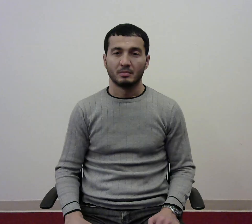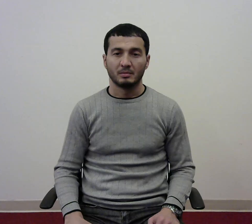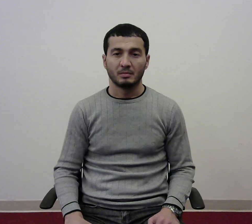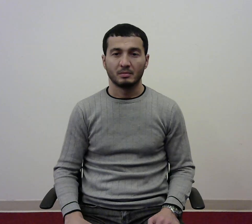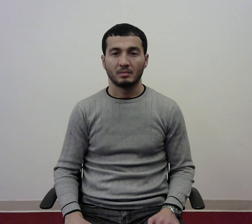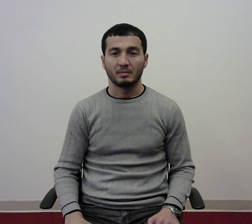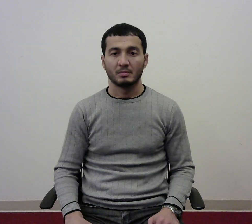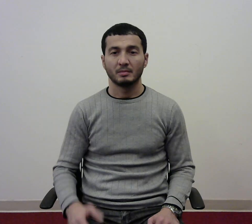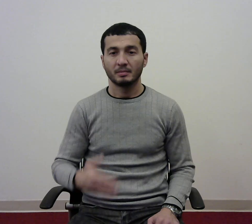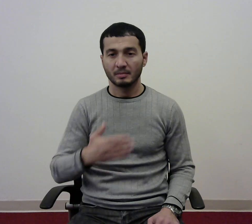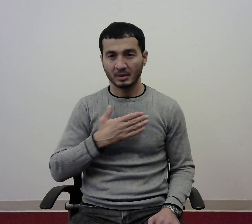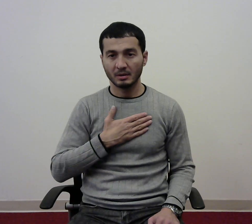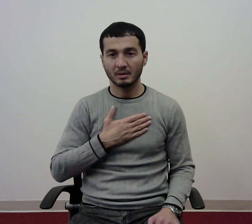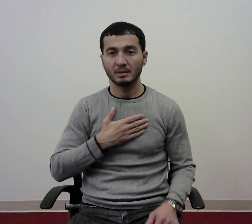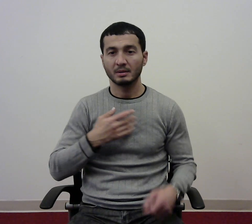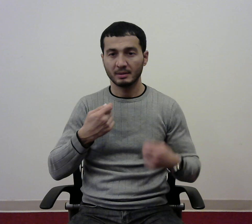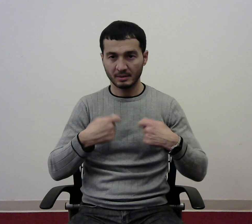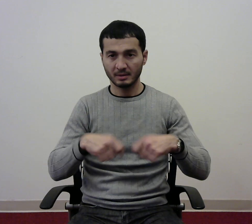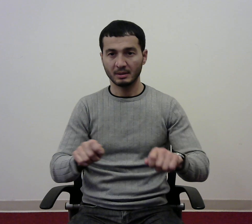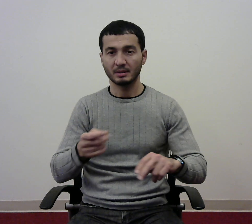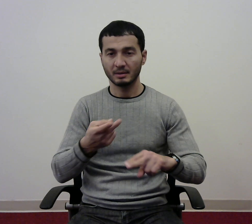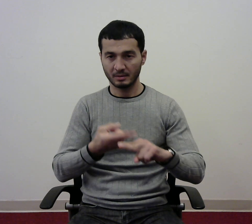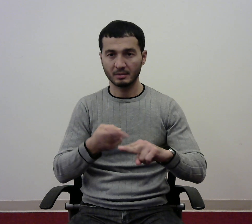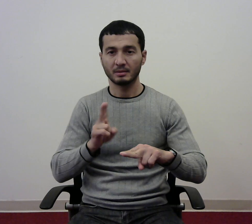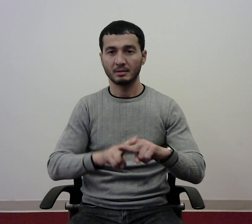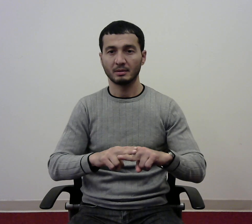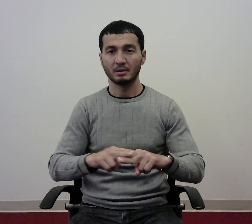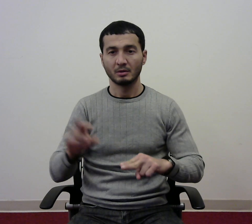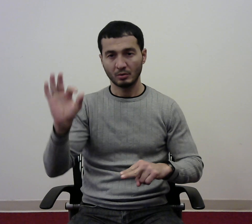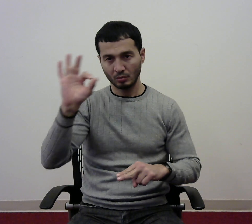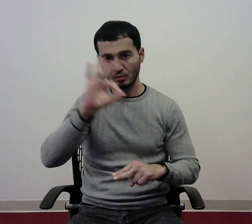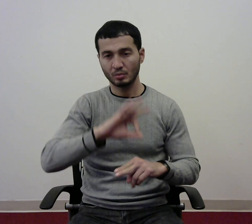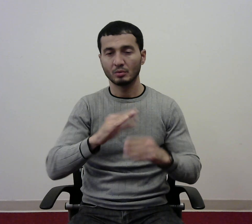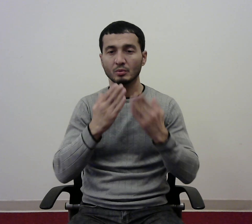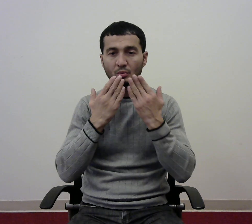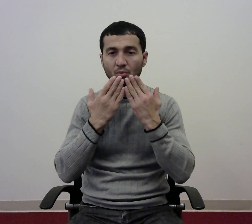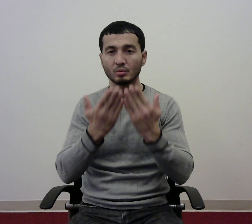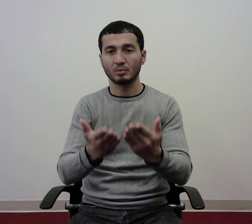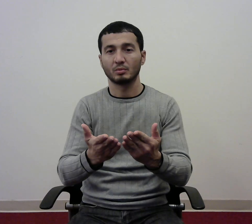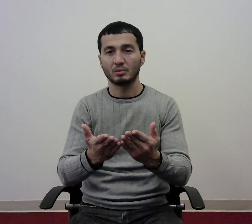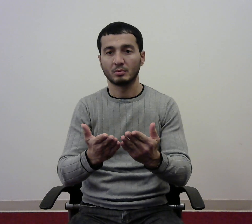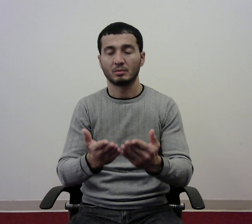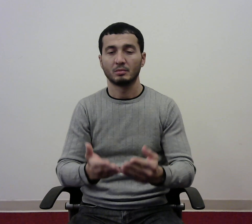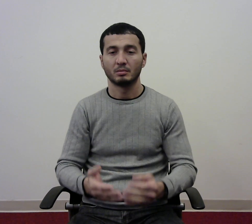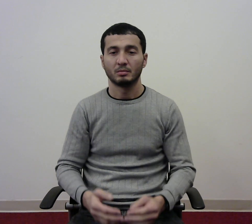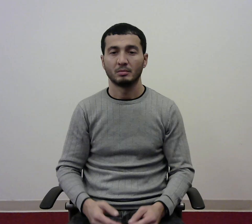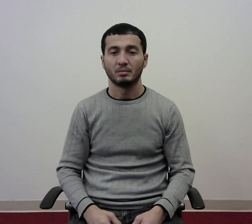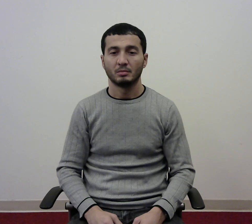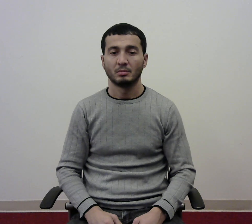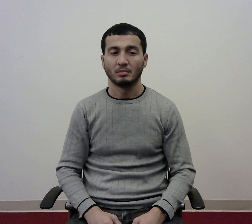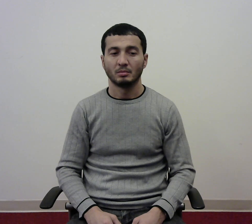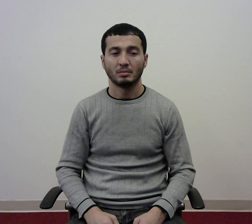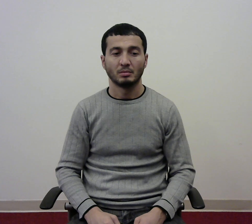Mən satıcıdan bu barədə soruşdum